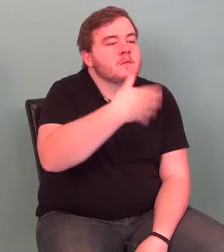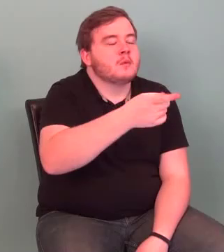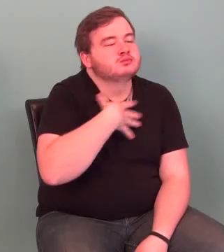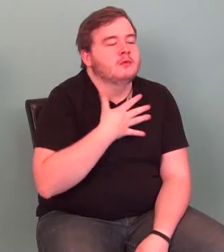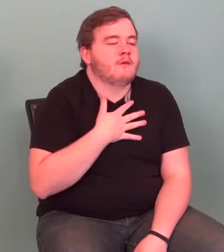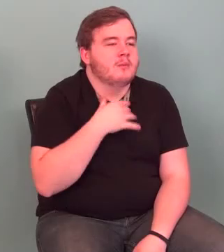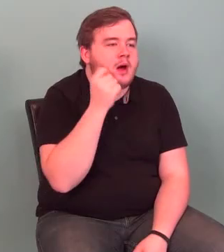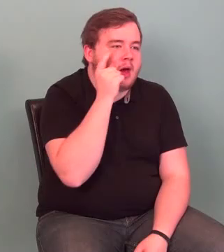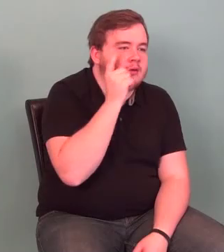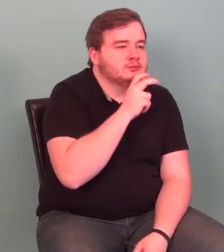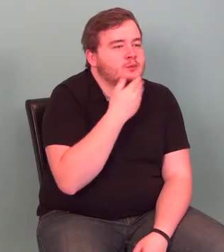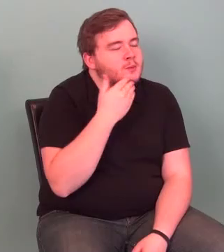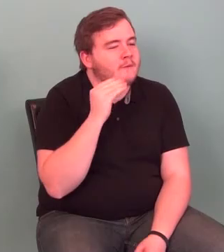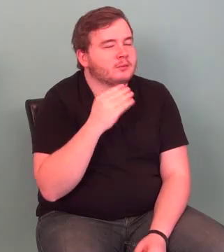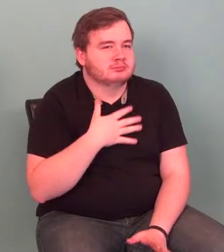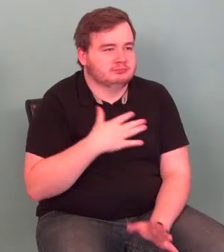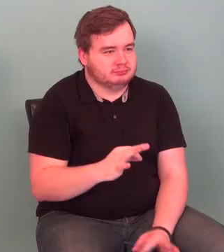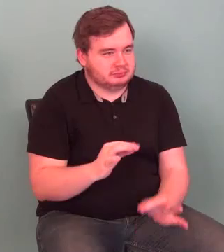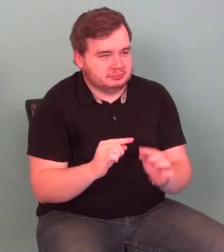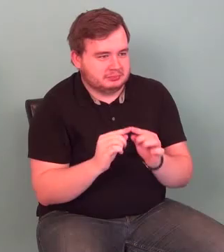Kiedy czujesz, że jesteś w formie? Rano, czy po południu, wieczorem? Kiedy czujesz się dobrze?